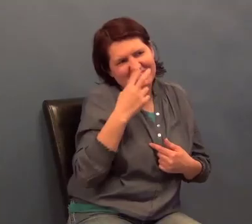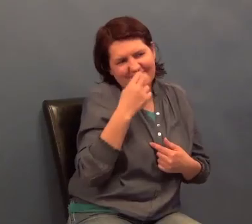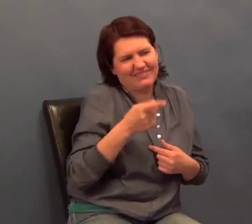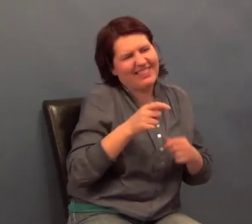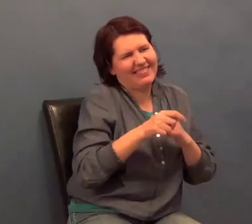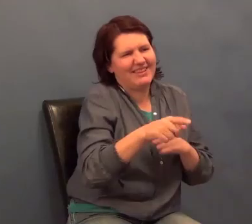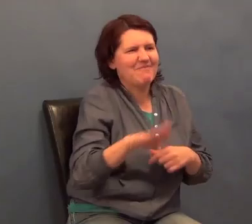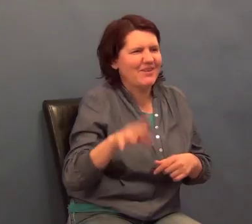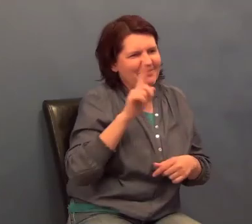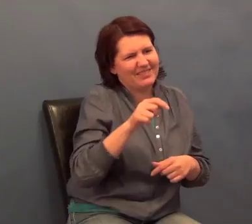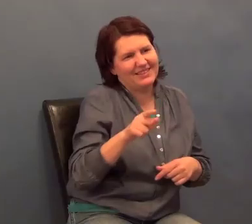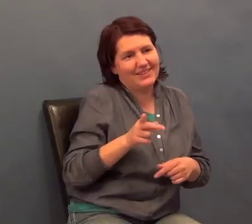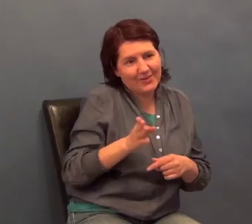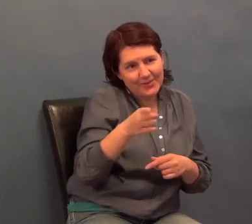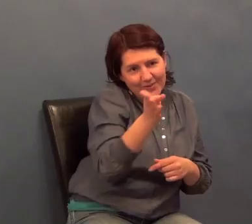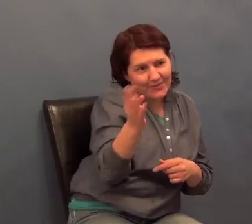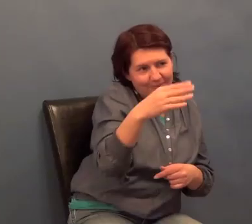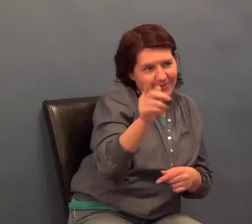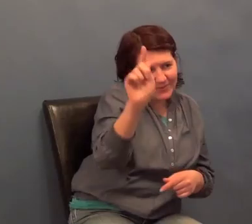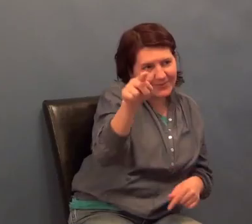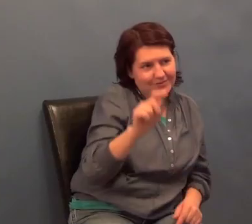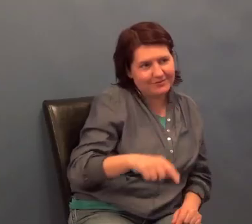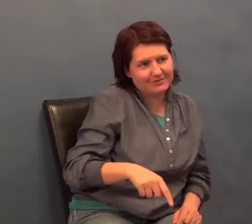Tata mówi chłopcu, żeby gdzieś się zakradł.